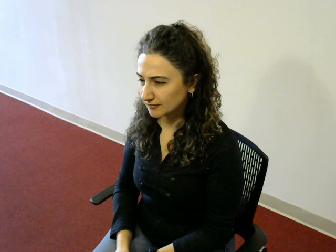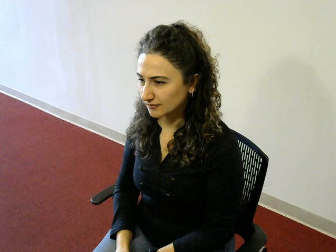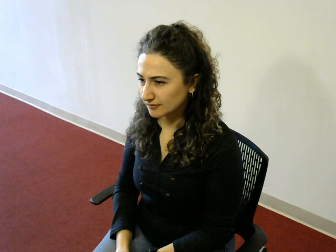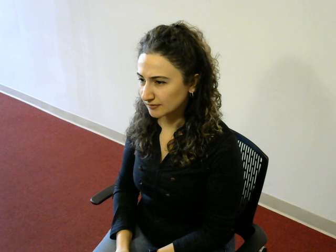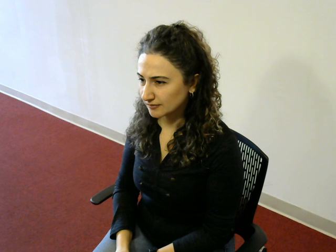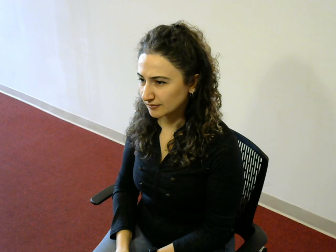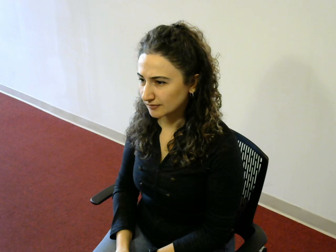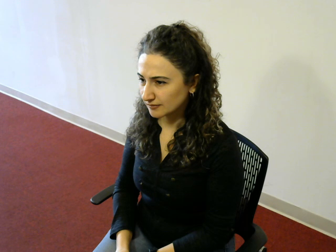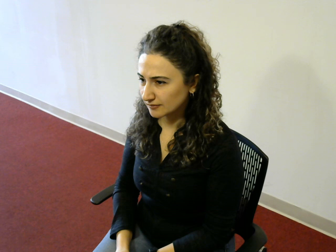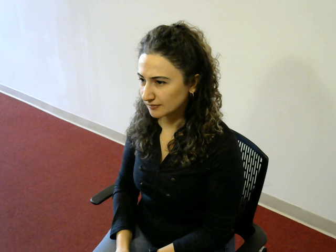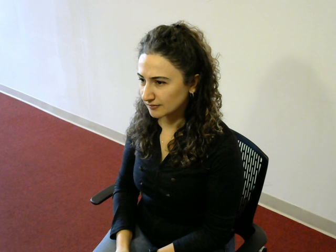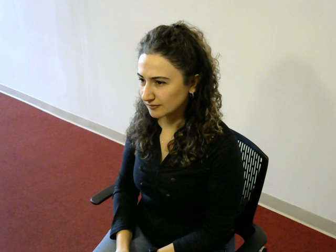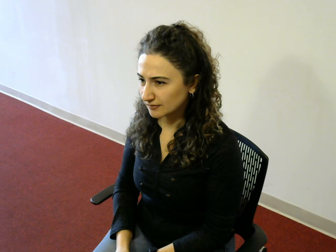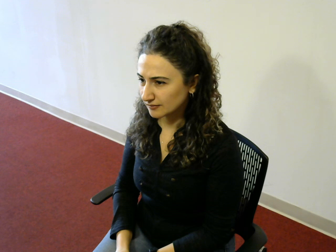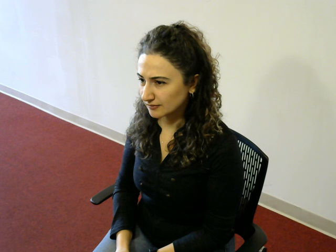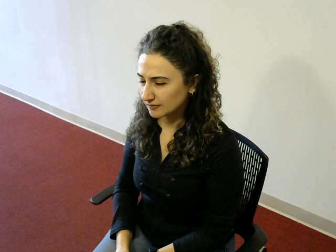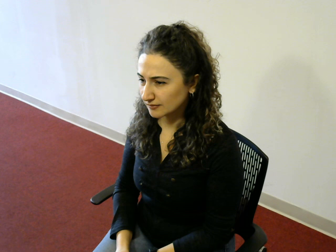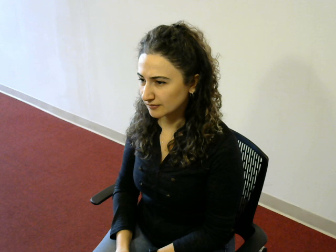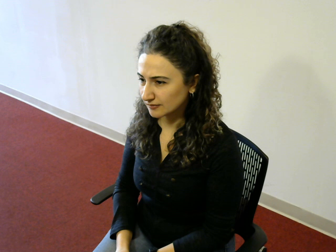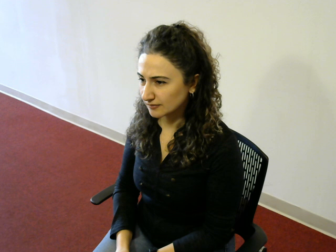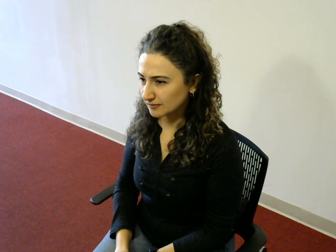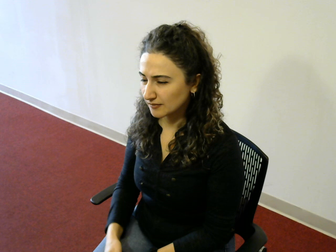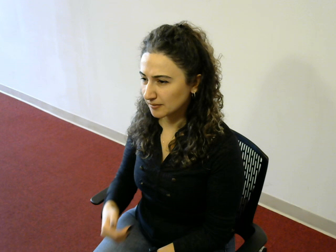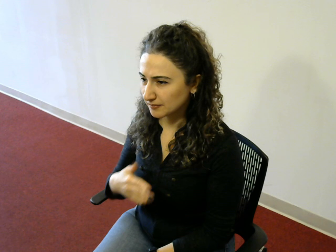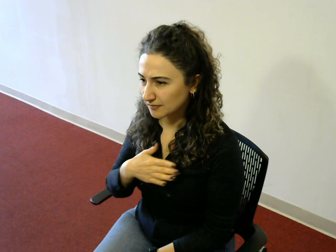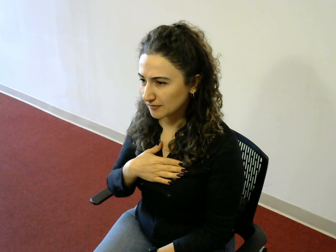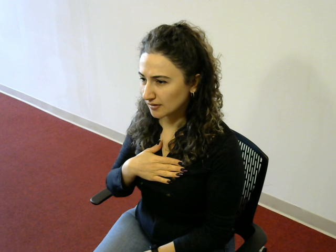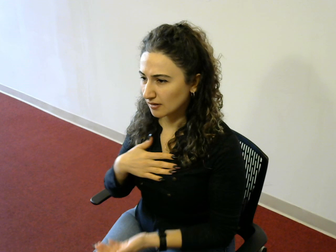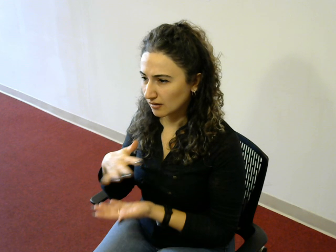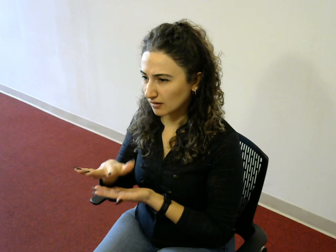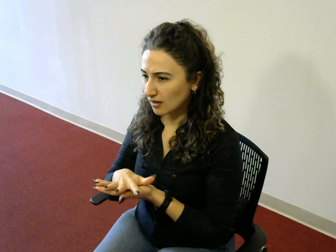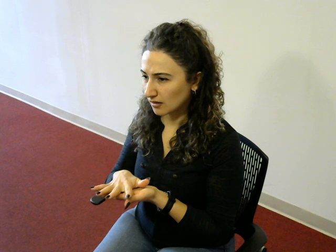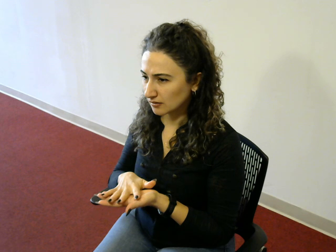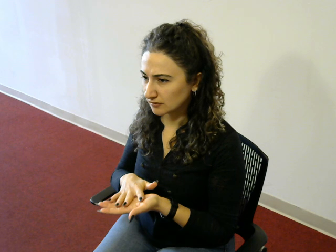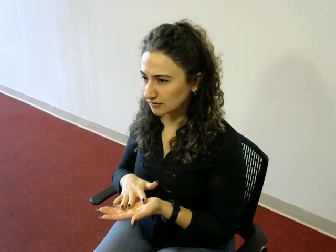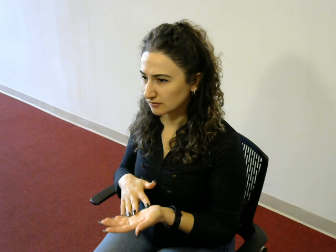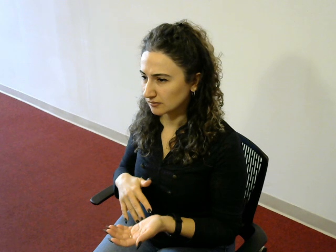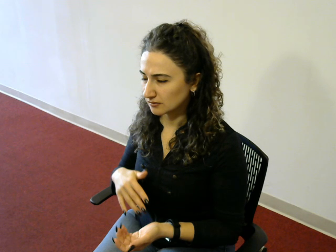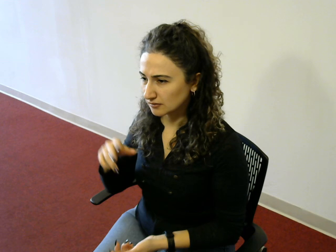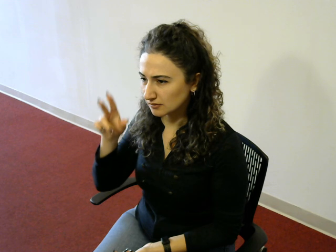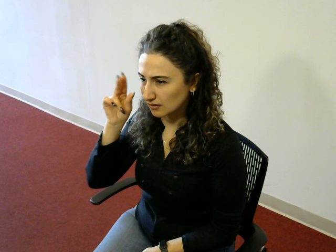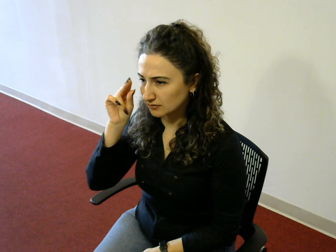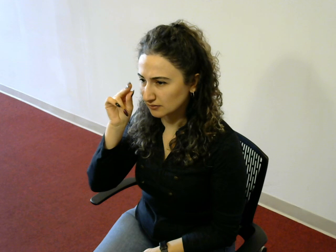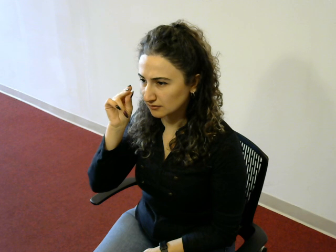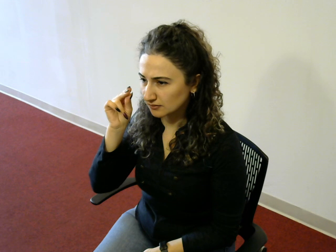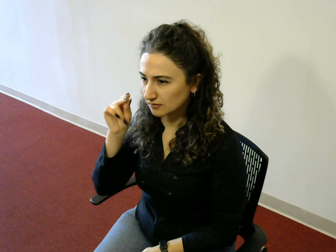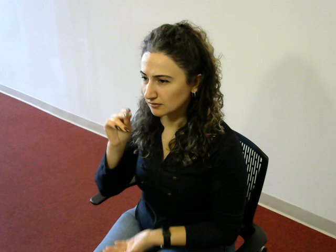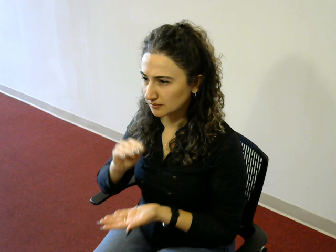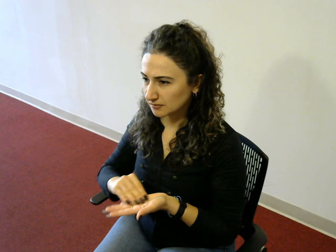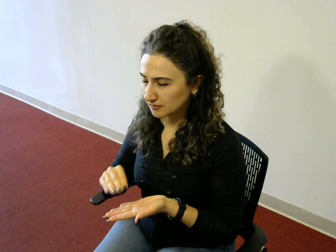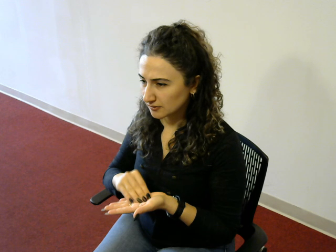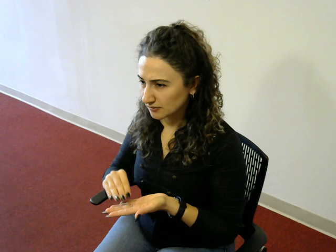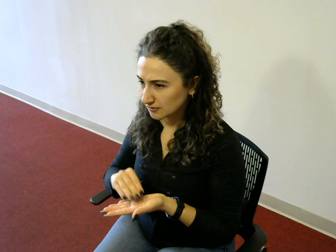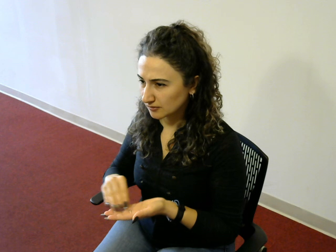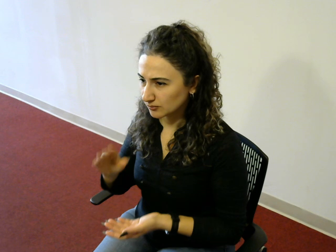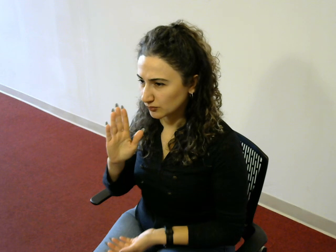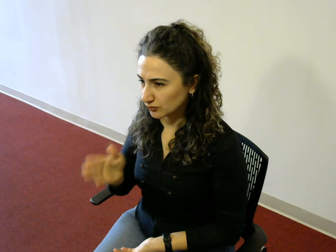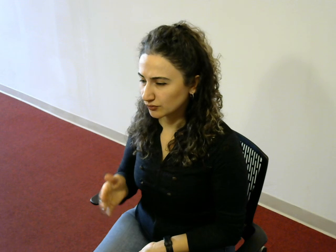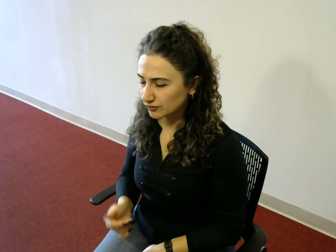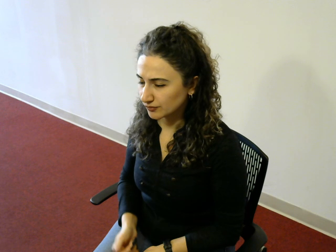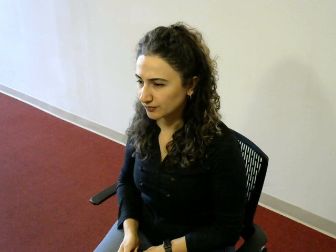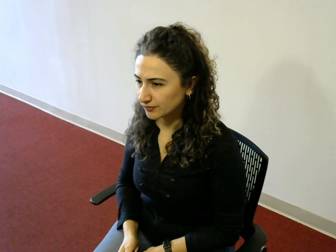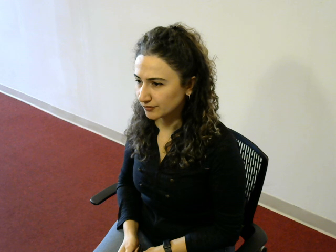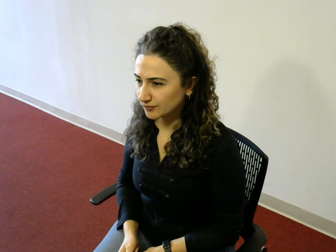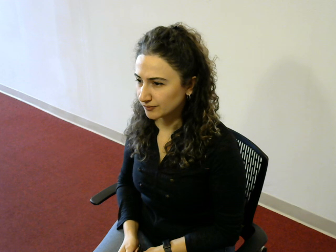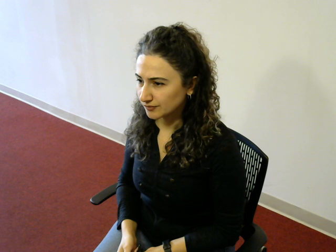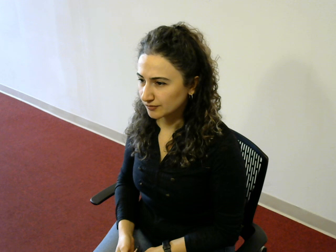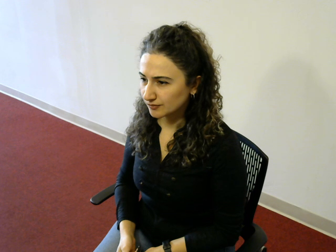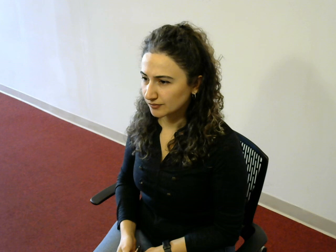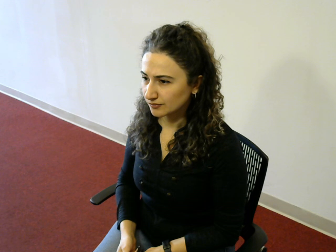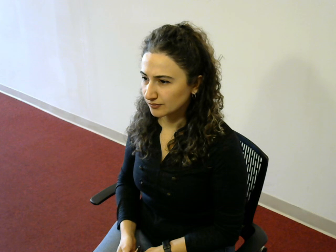Mən ərizəni nə vaxt yazmalıyam?